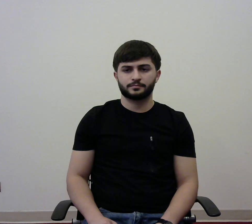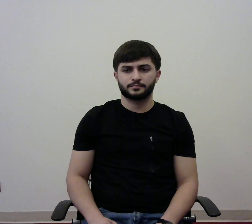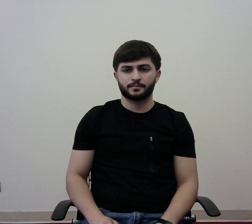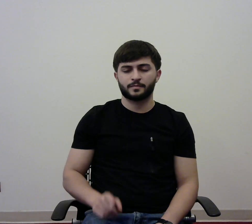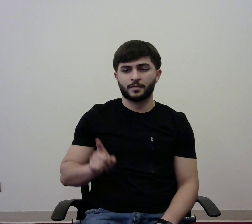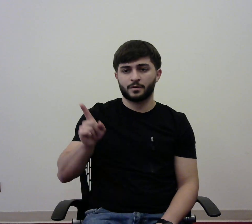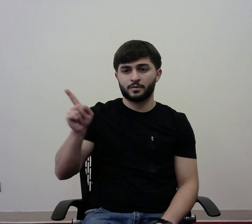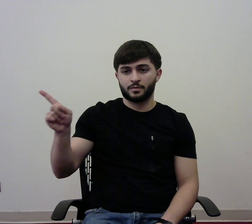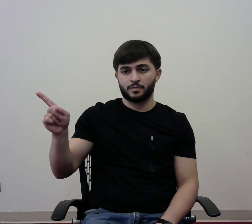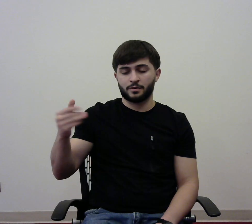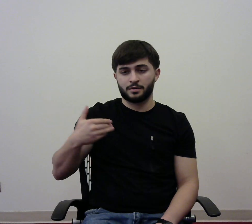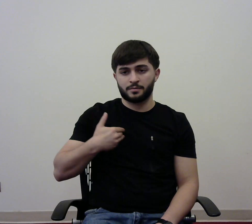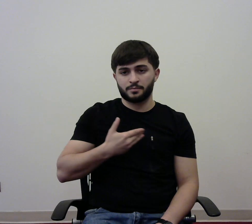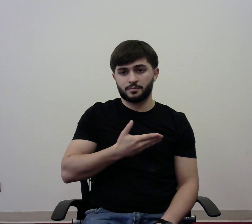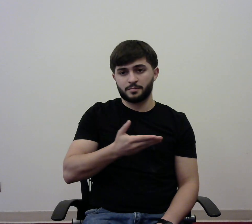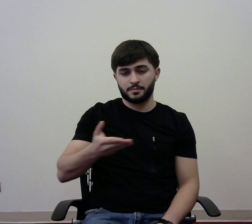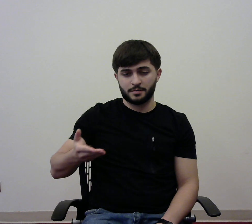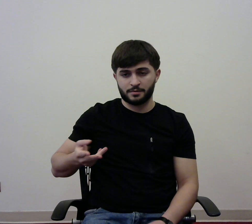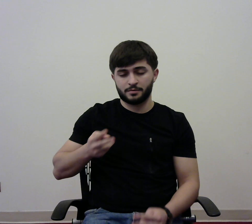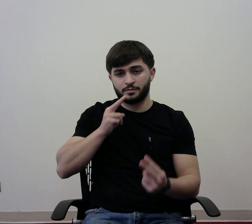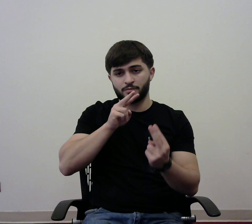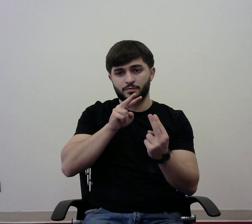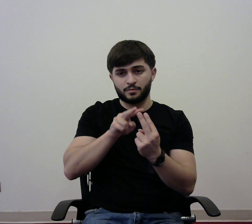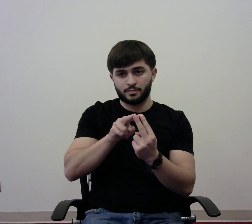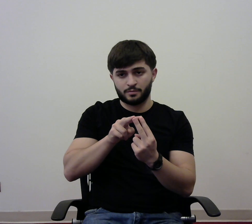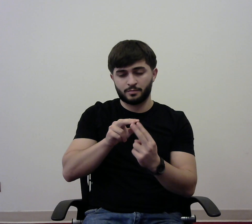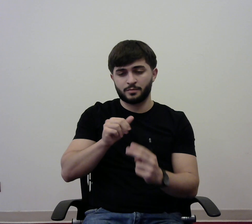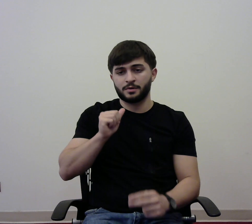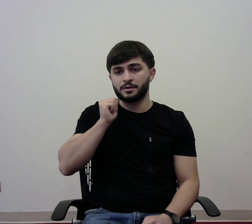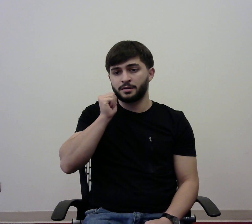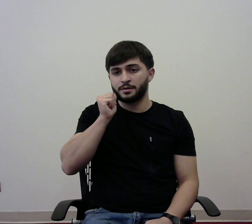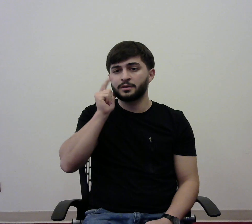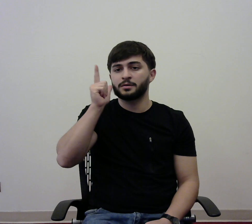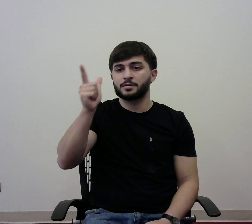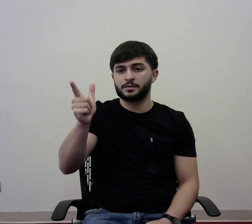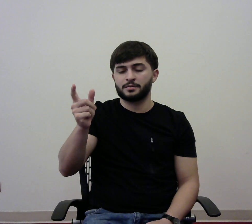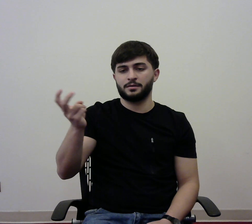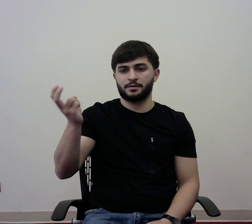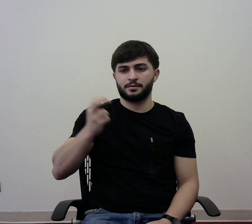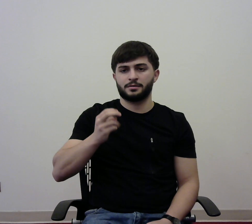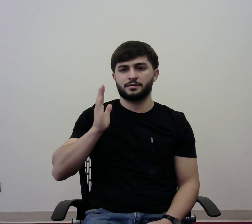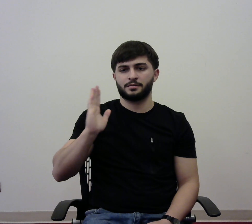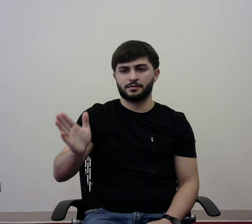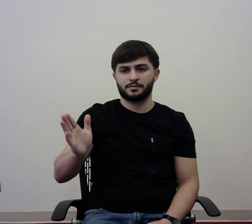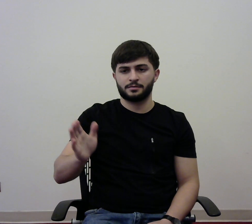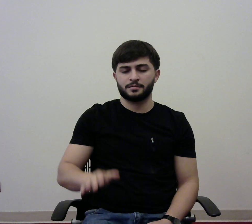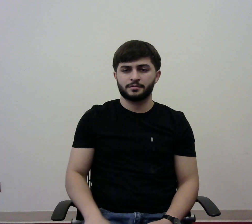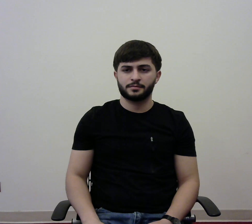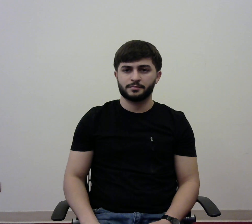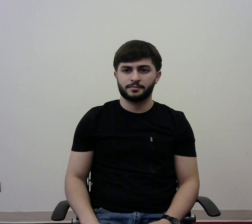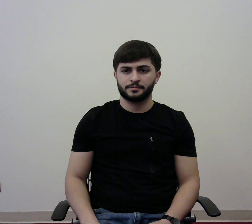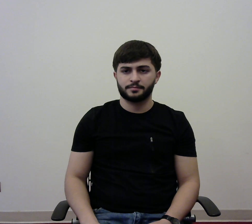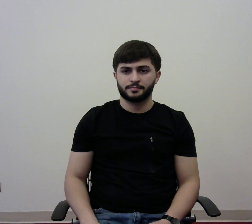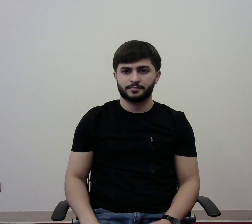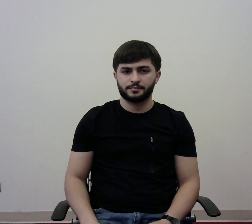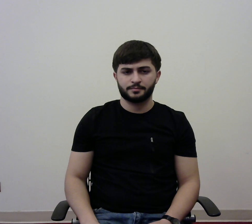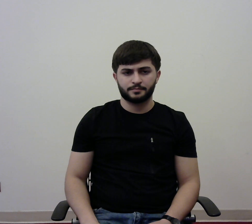O, bizi görməyə birisigün gələcək